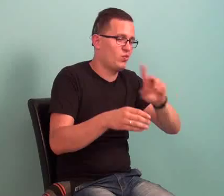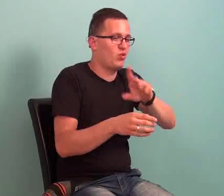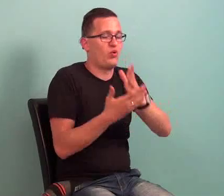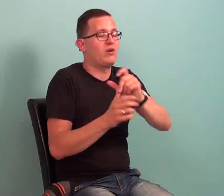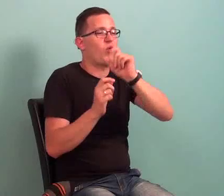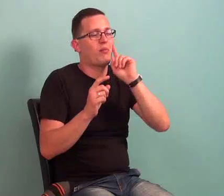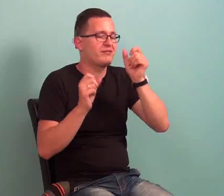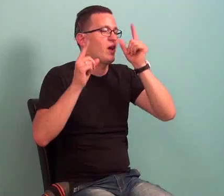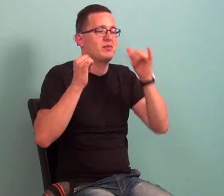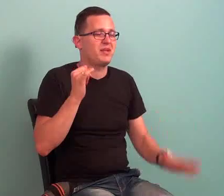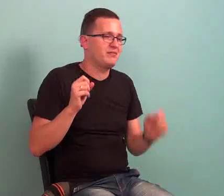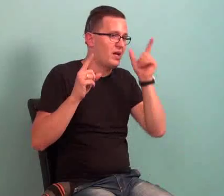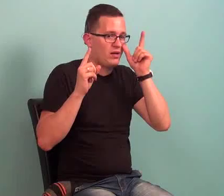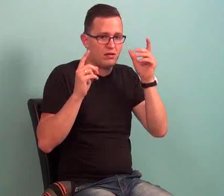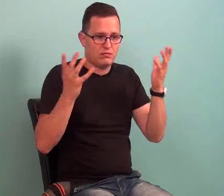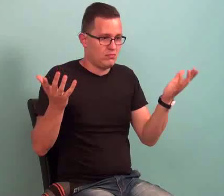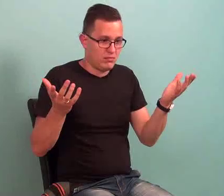Następnego dnia chłopak budzi się i pies też się budzi - są zszokowani.